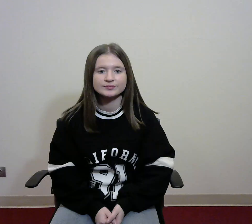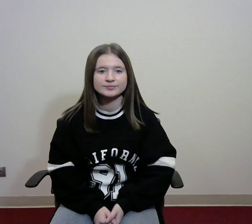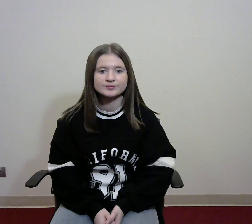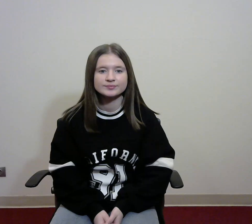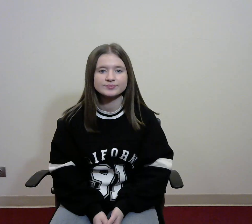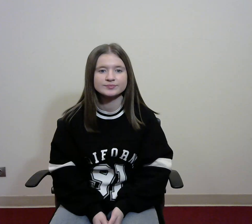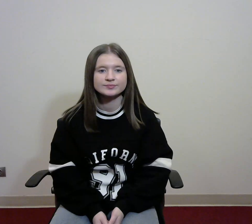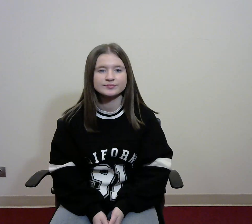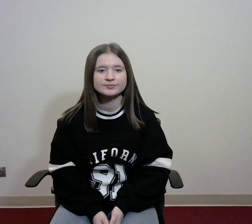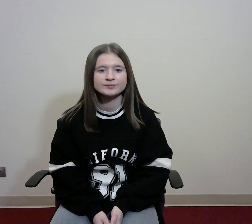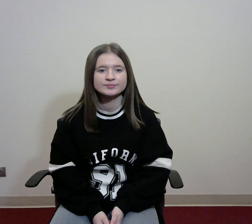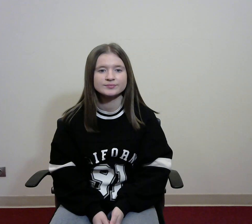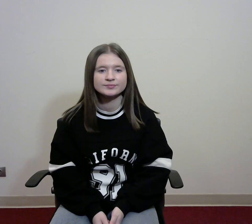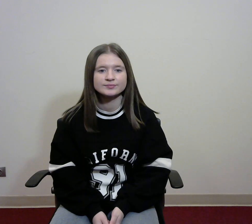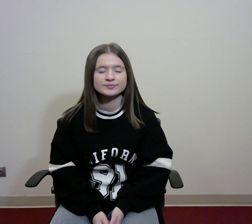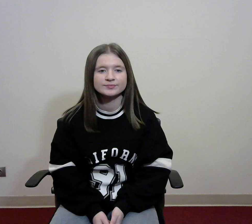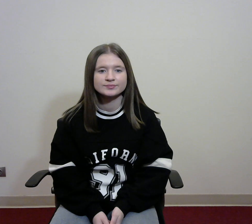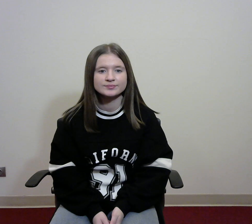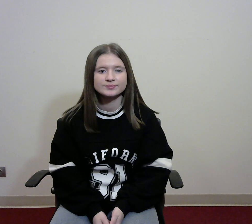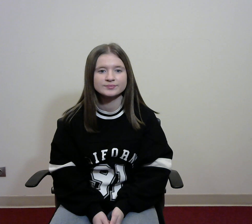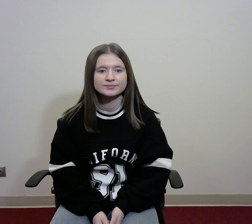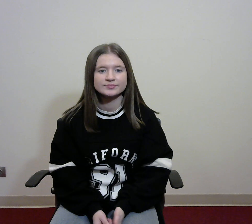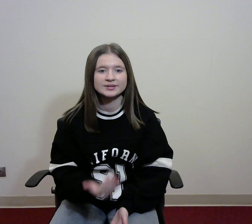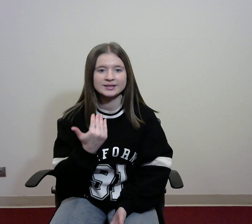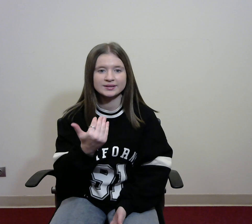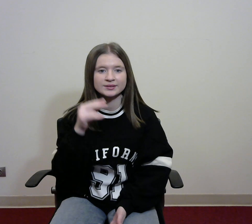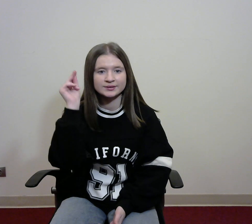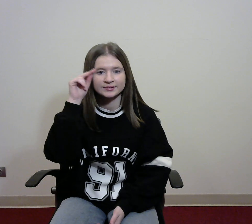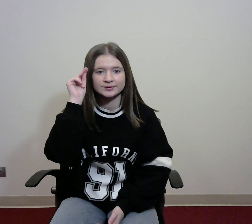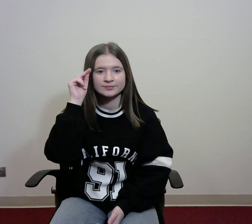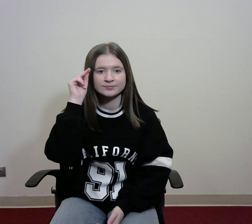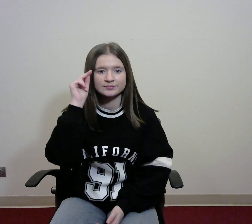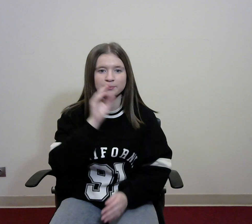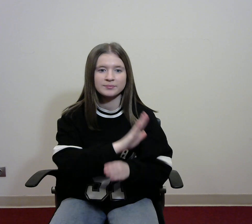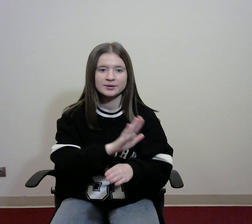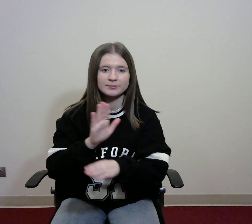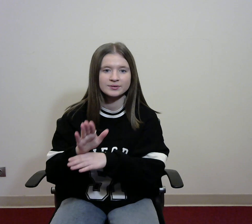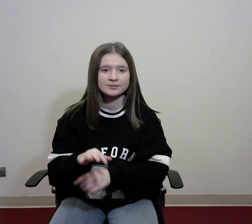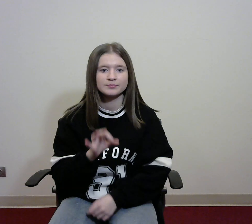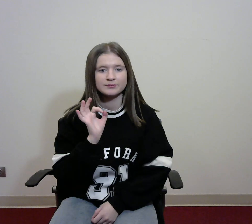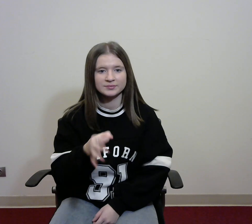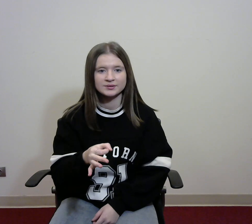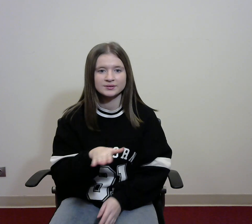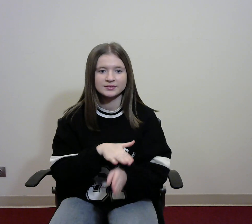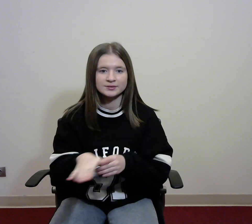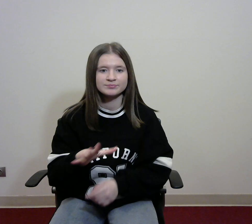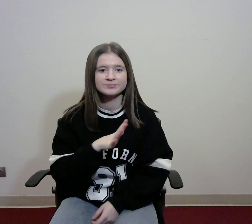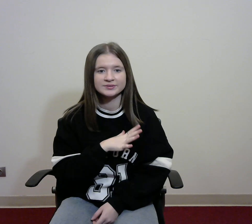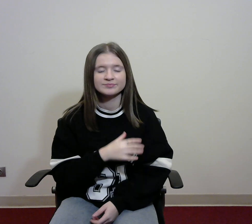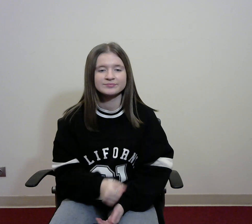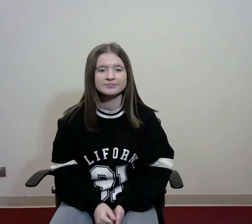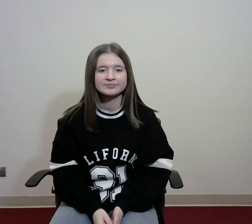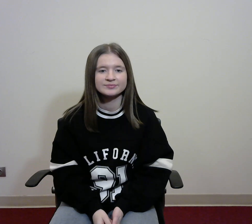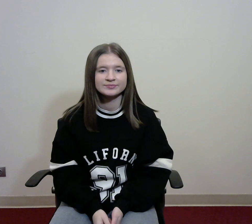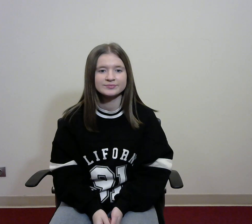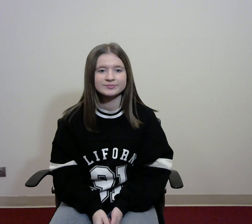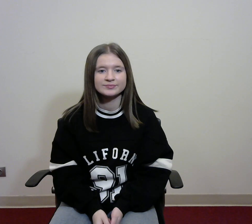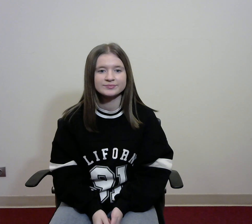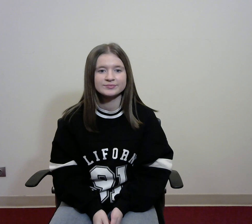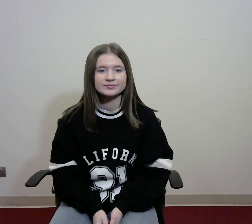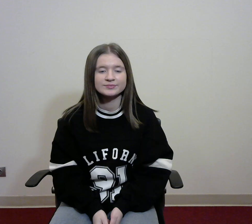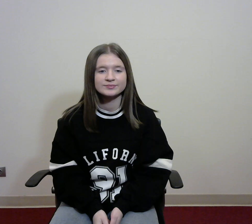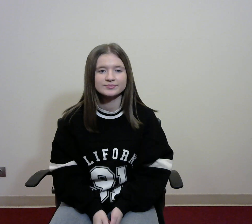Sənin şagirdin tapşırıqları düzgün yerinə yetirib